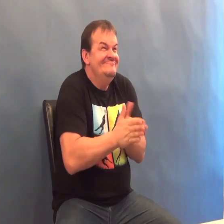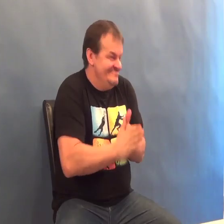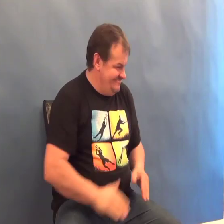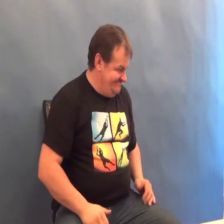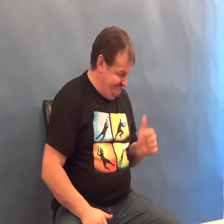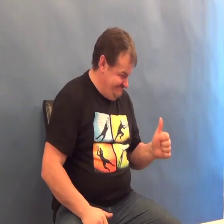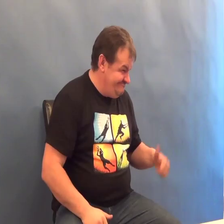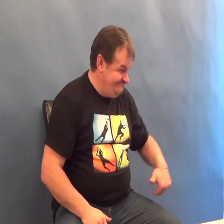Ok? Idź.